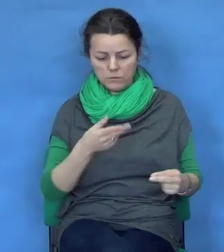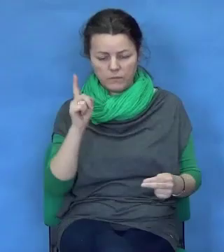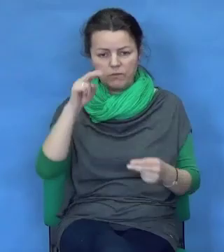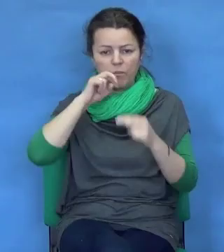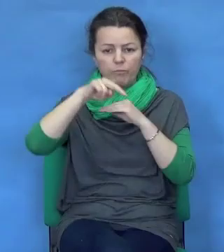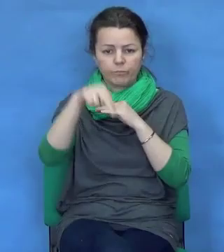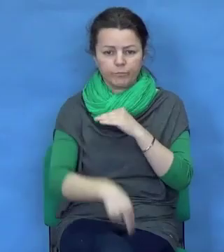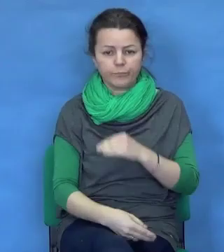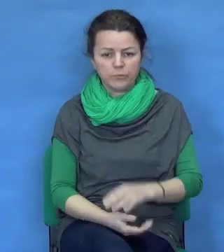Uwaga, można wpaść do wody.